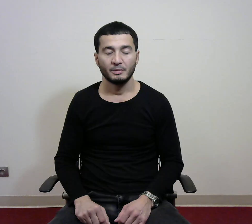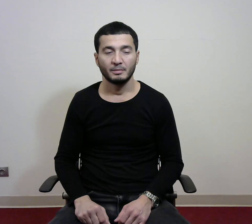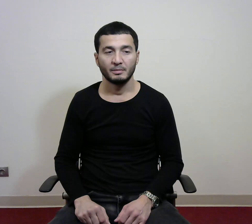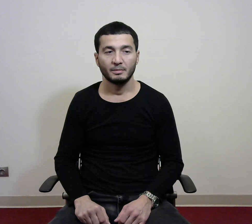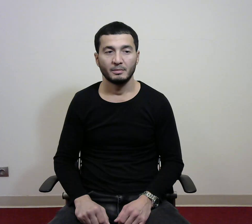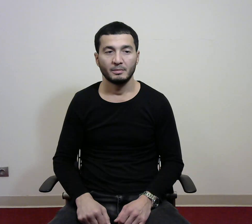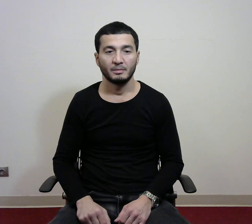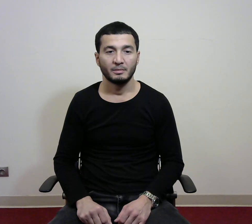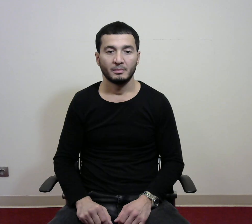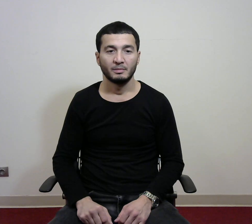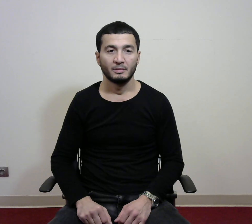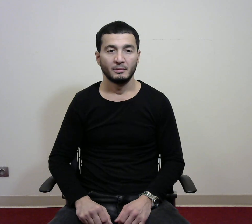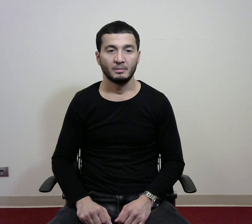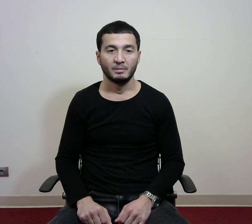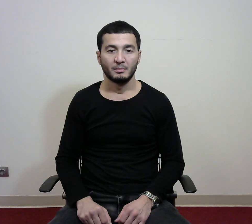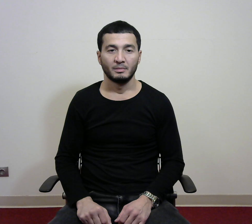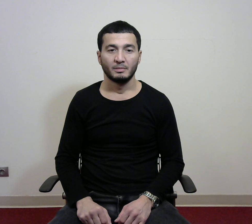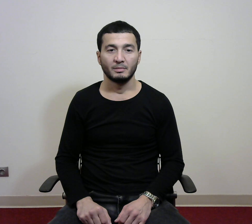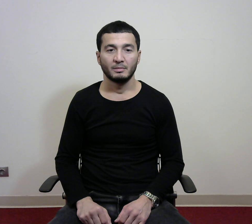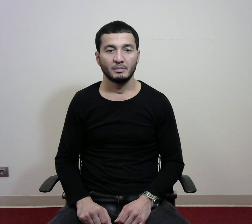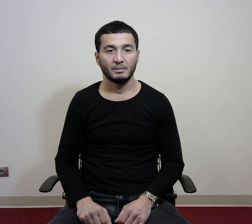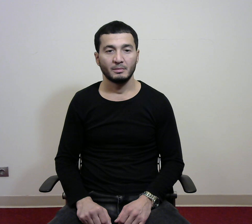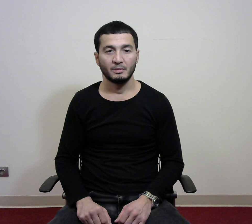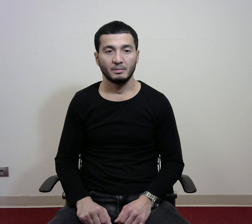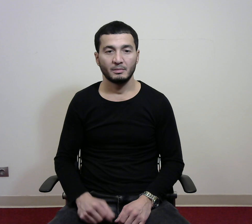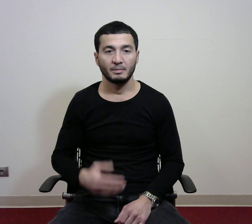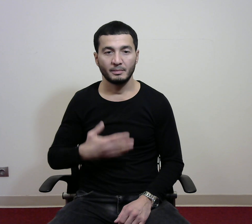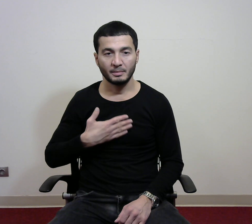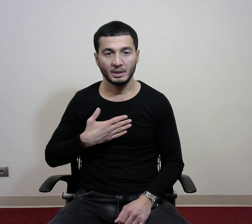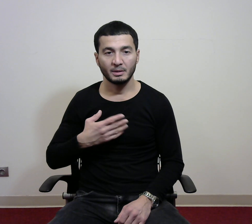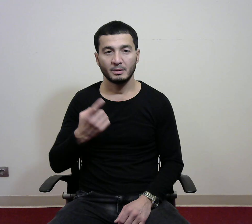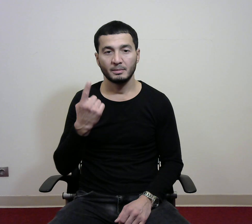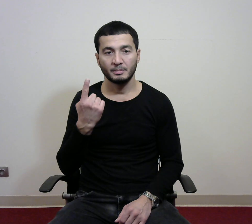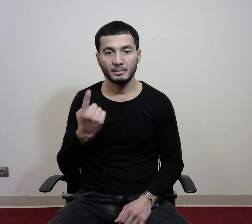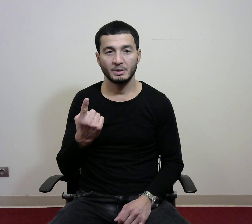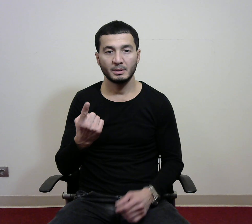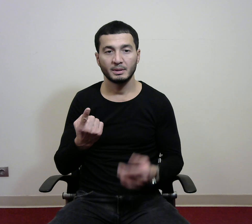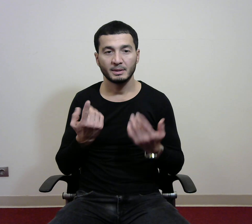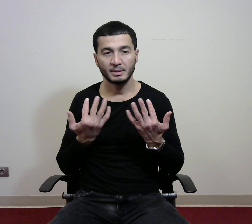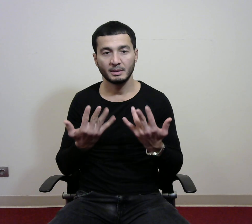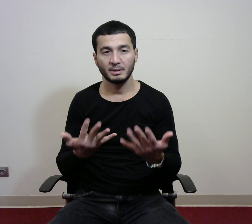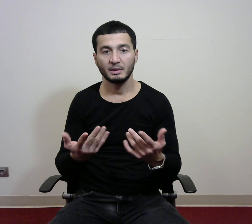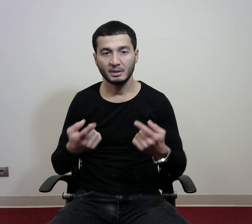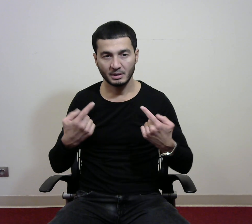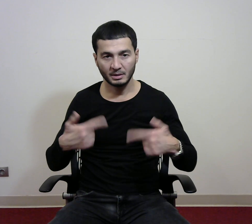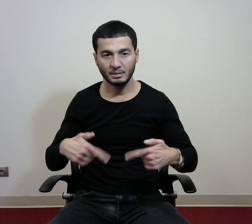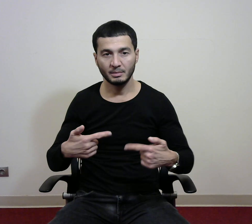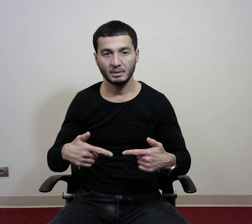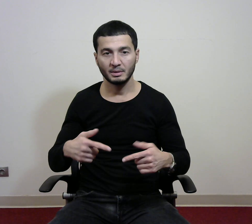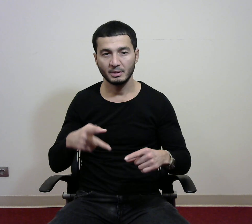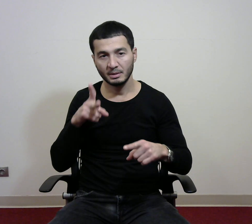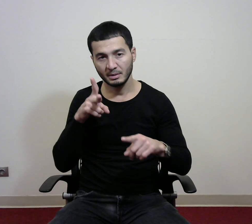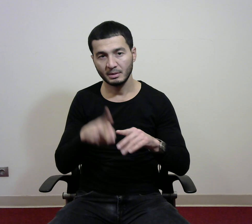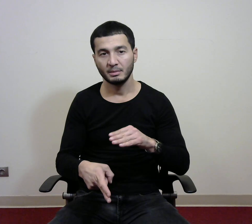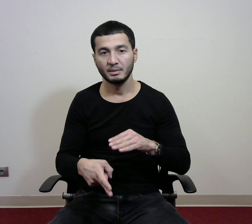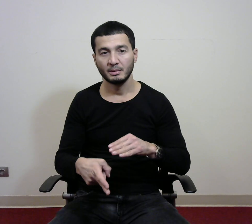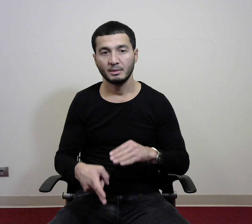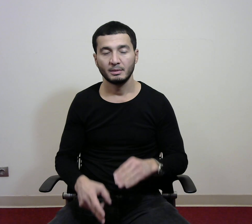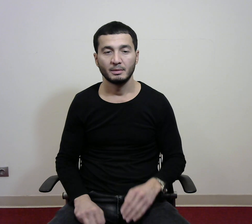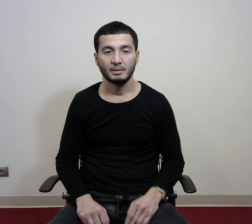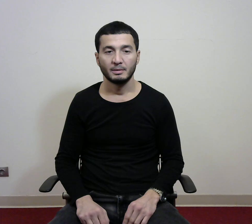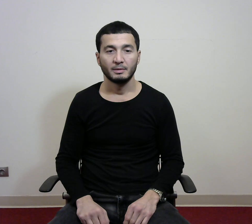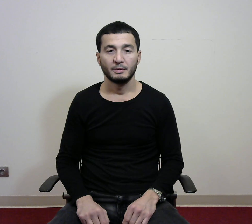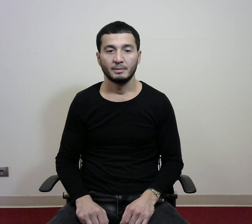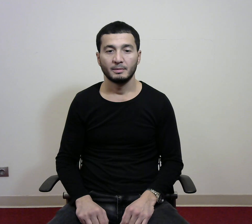Mən bir neçə imtahandan kəsildim